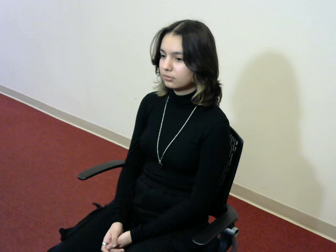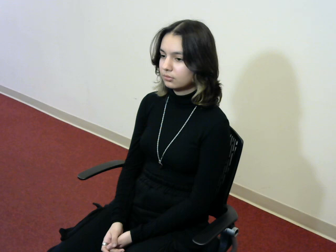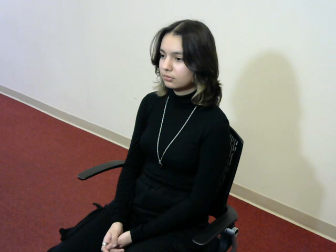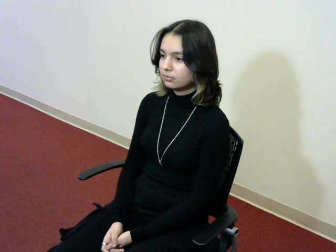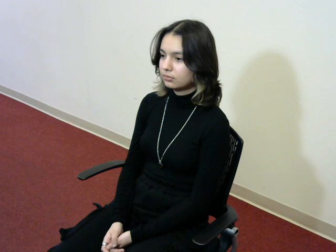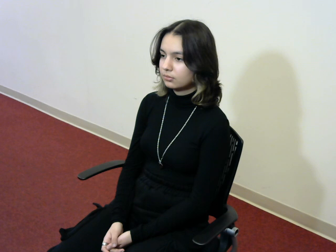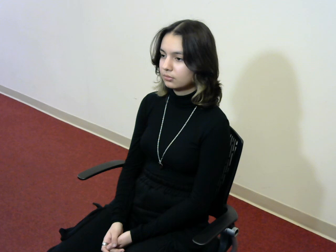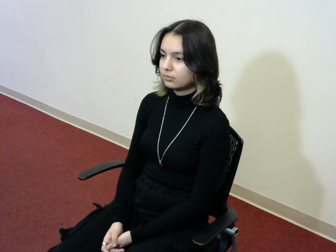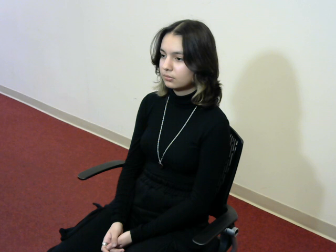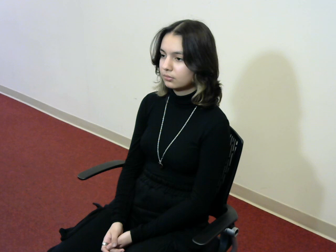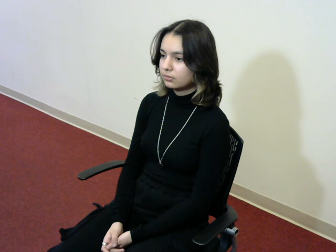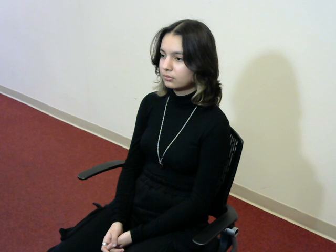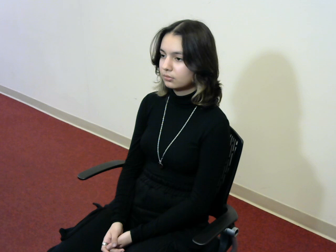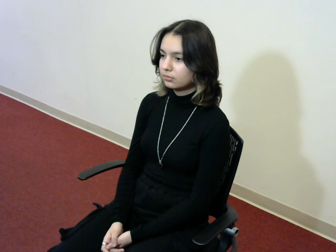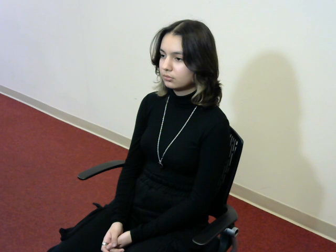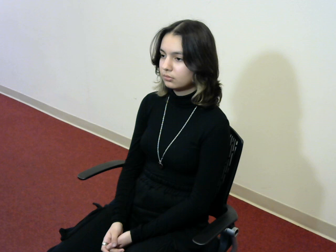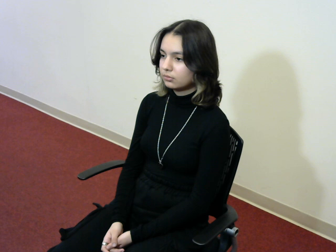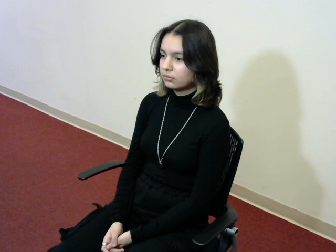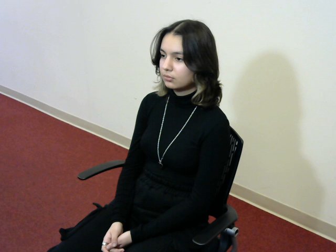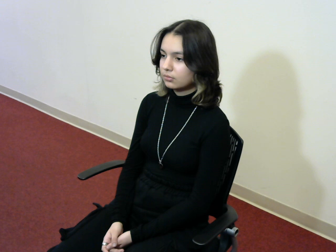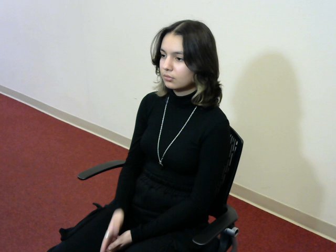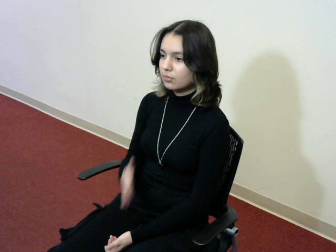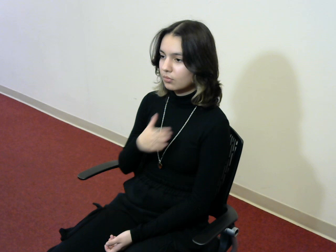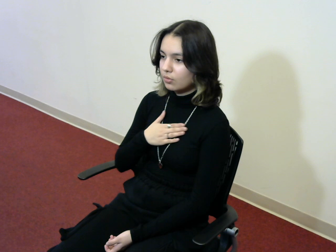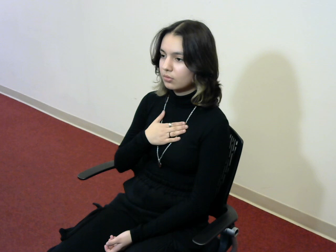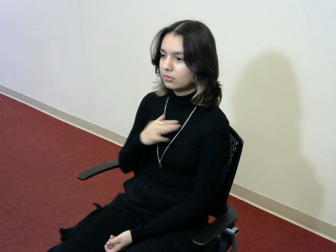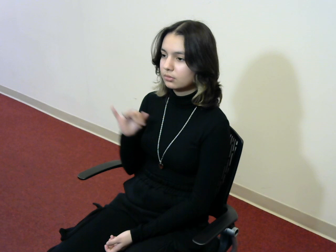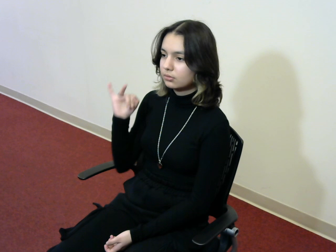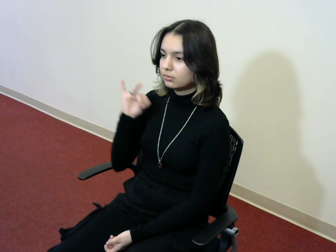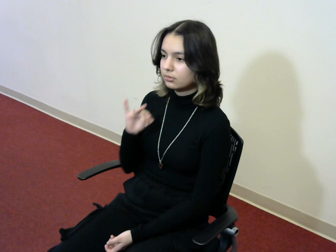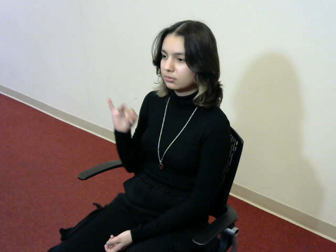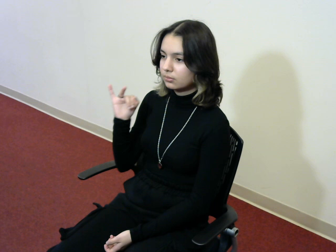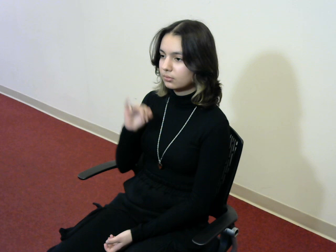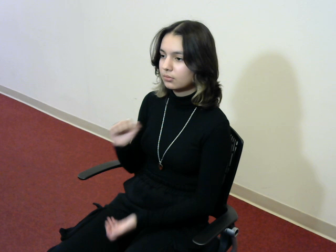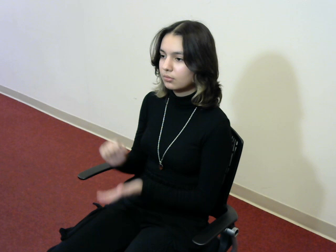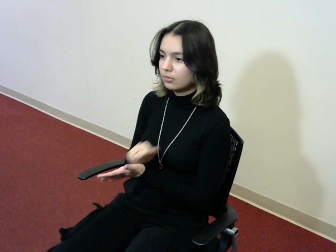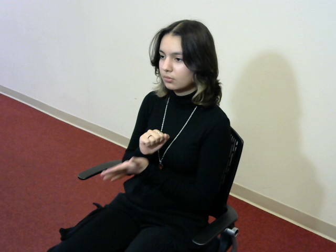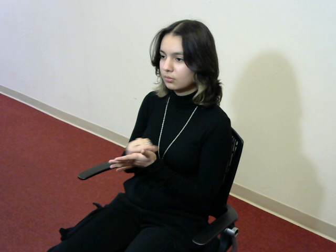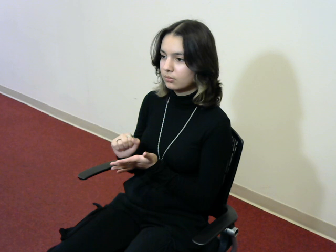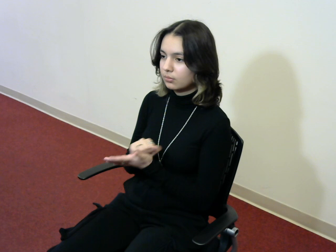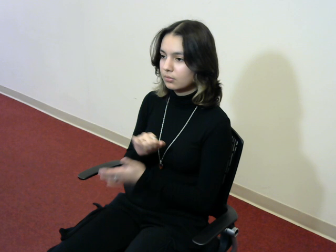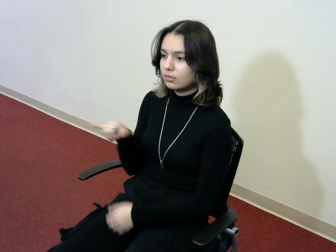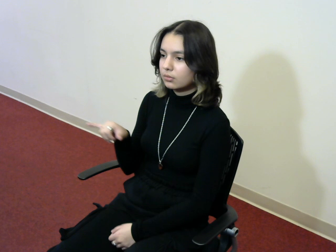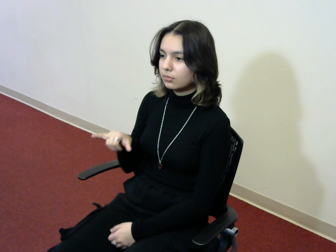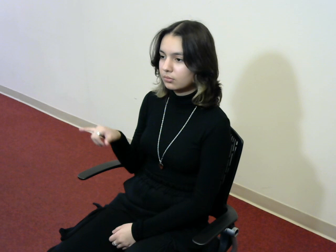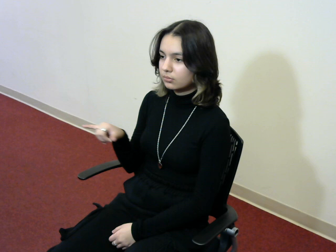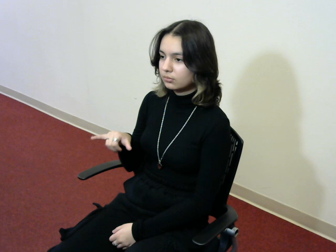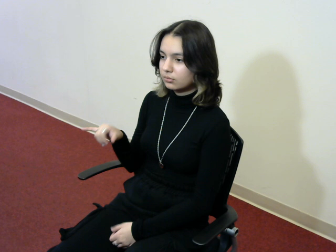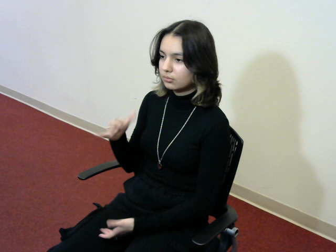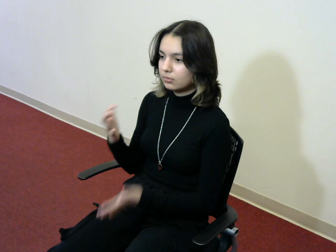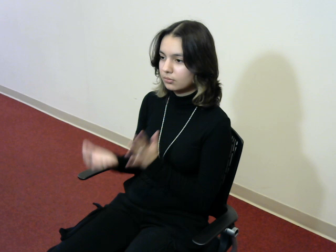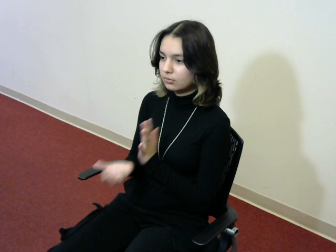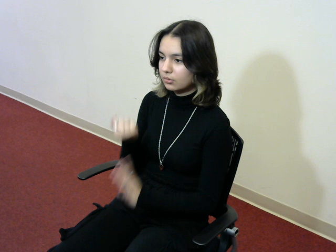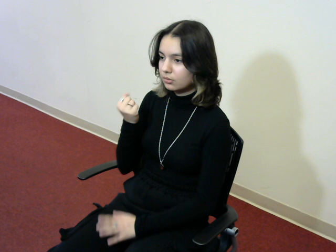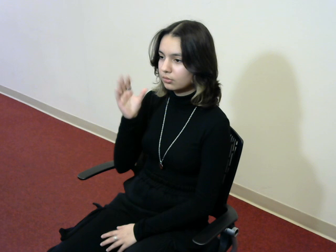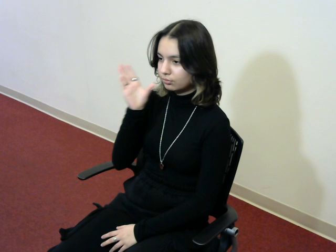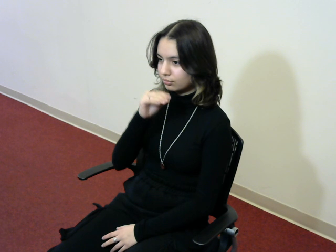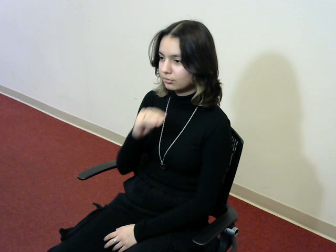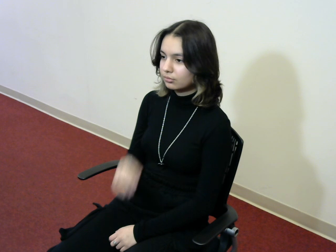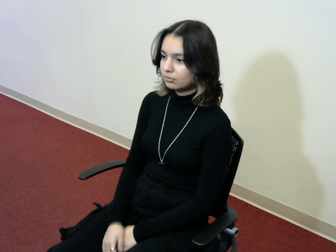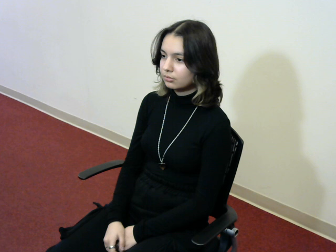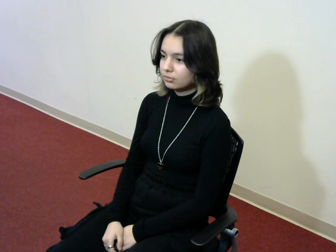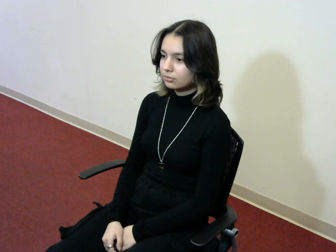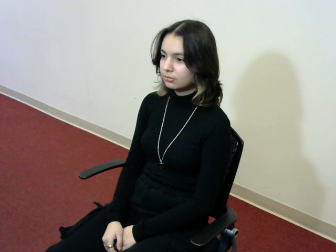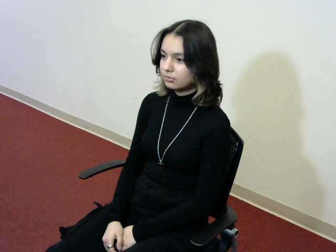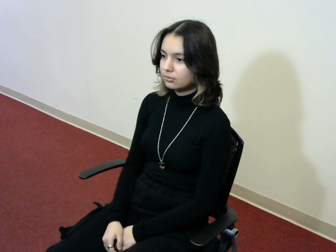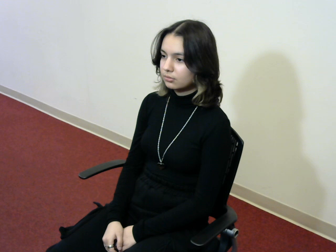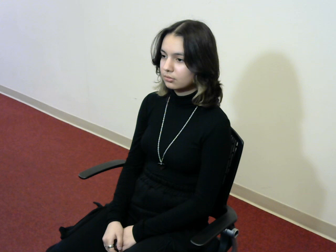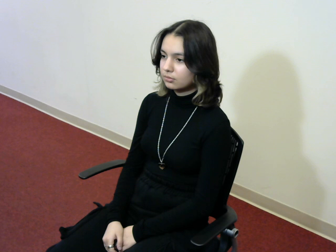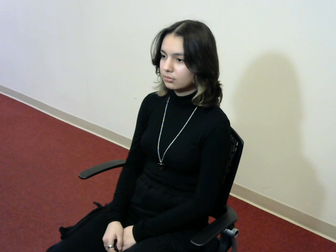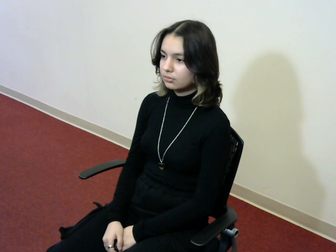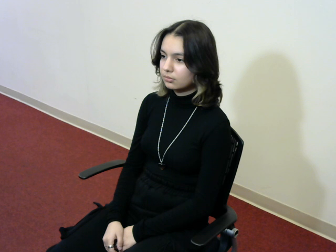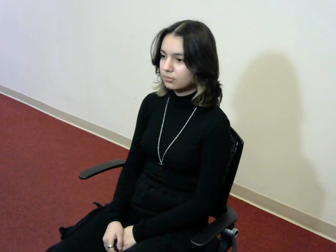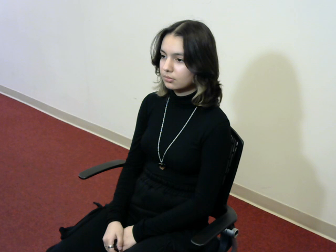Mən tarix sənədləri hardan götürə bilərəm?